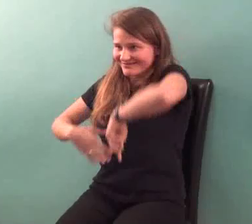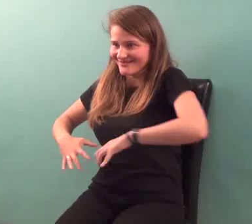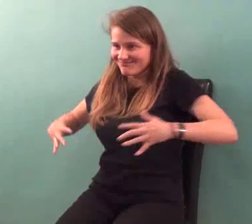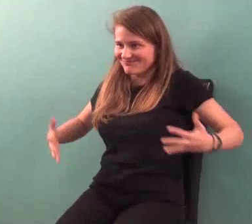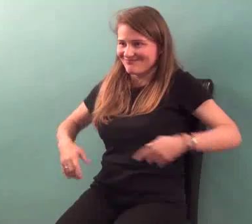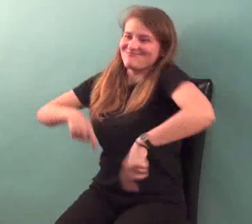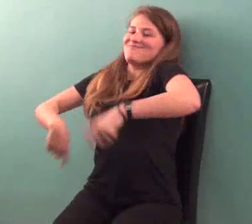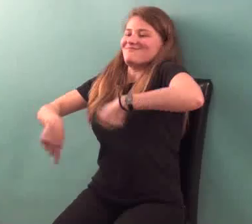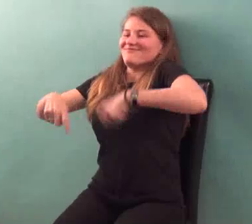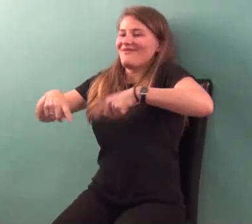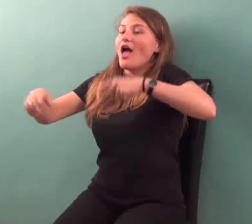Kot z zaokrąglonym brzuchem toczy się po ulicy.